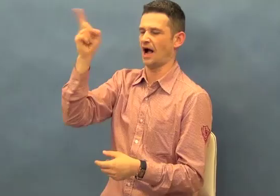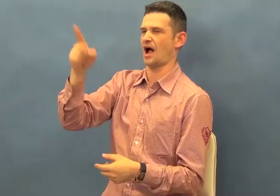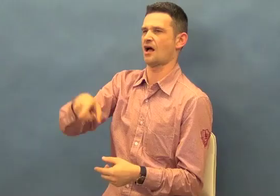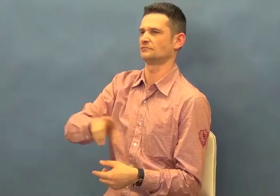Zakaz.